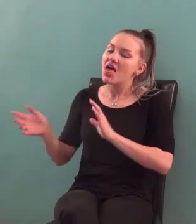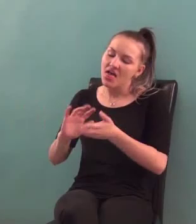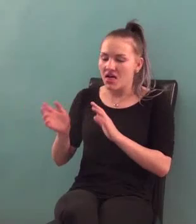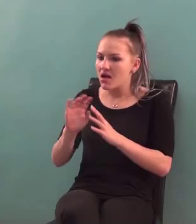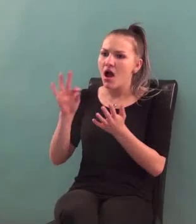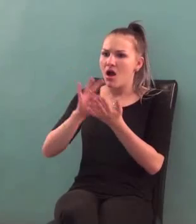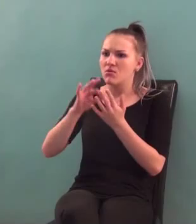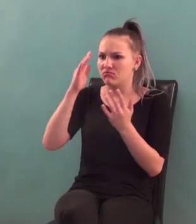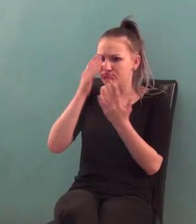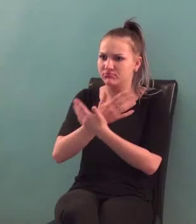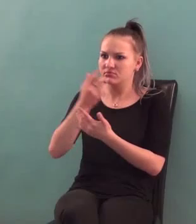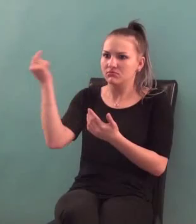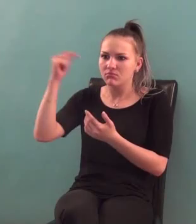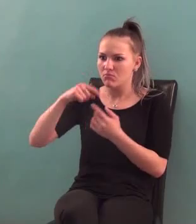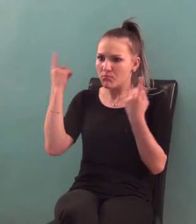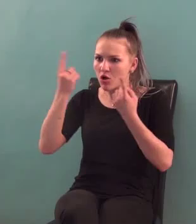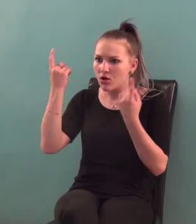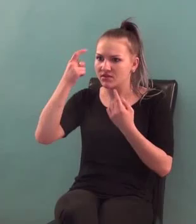Nagle przyjeżdża pogotowie i straż pożarna.